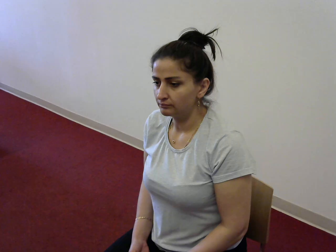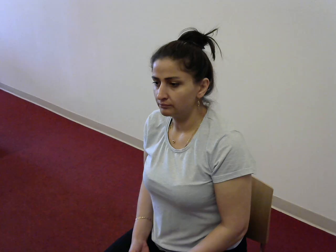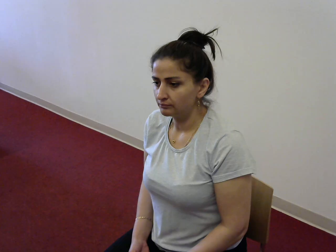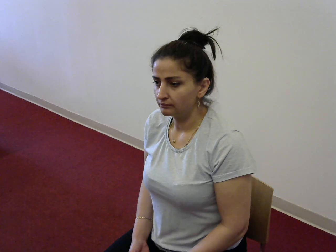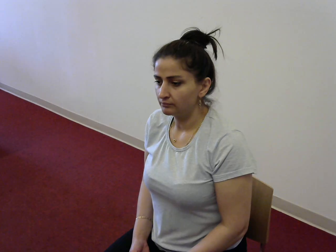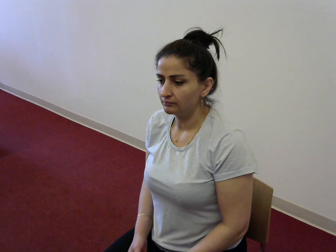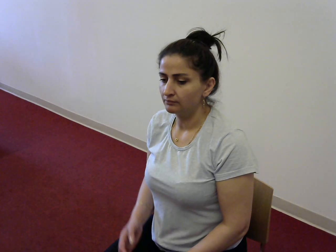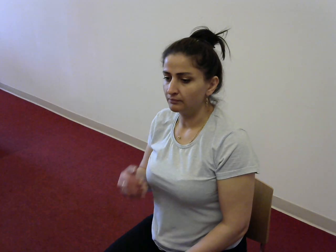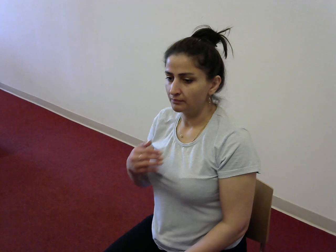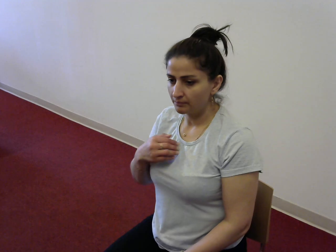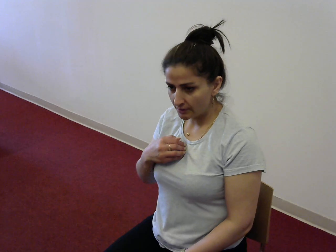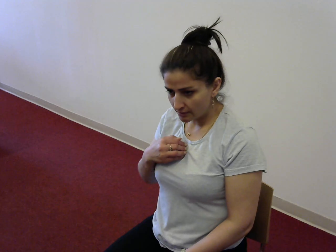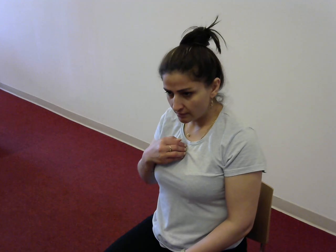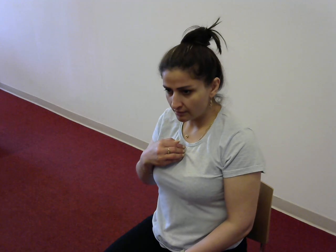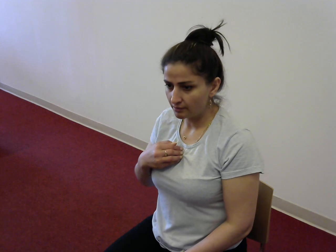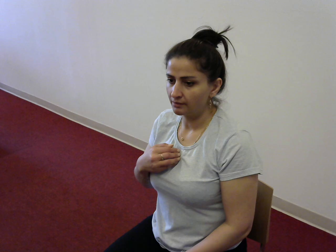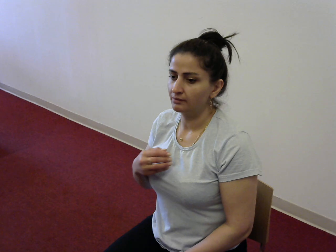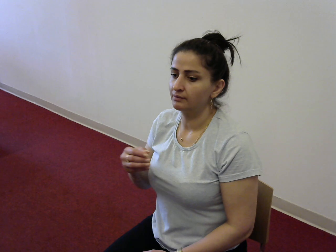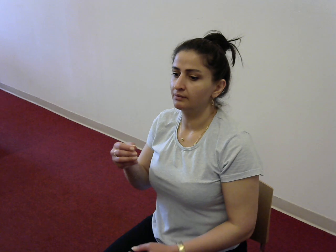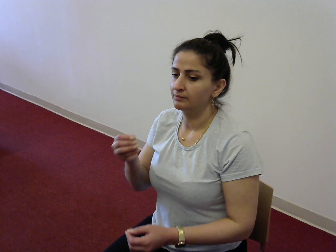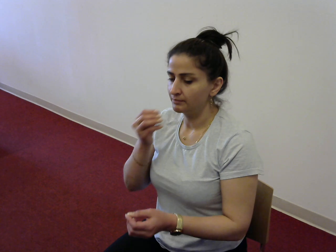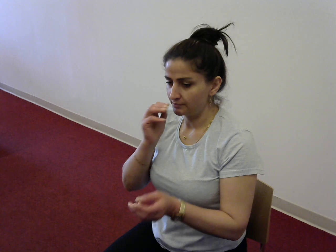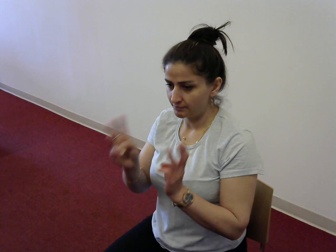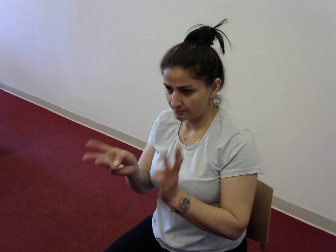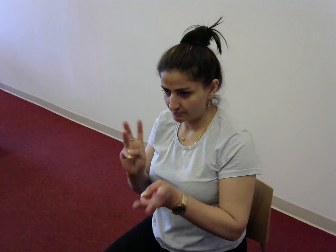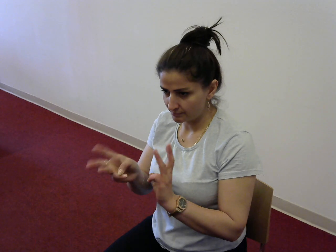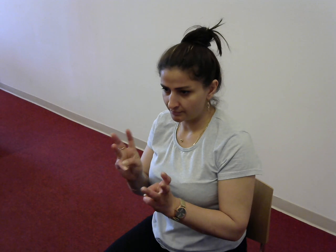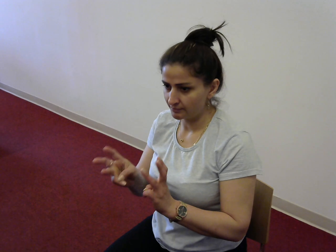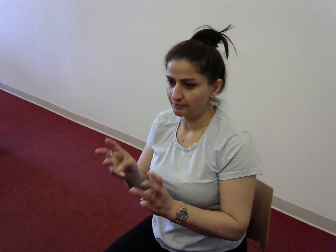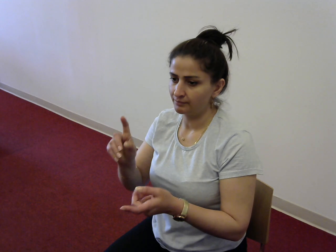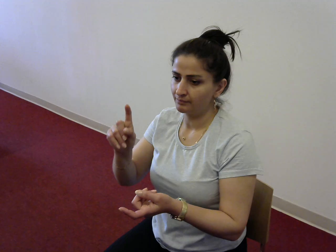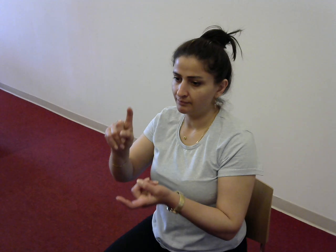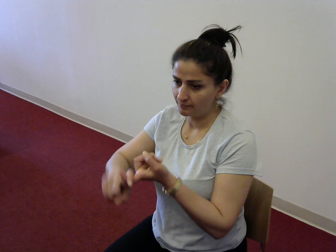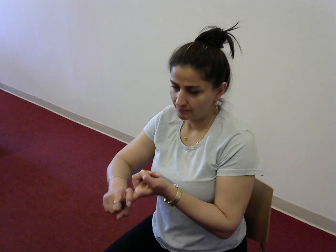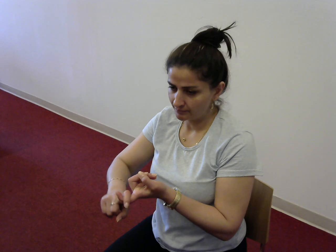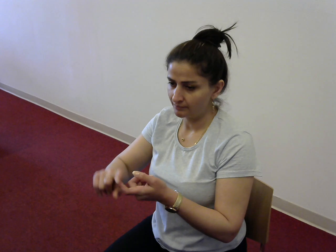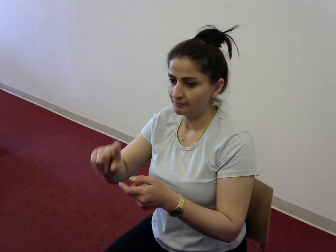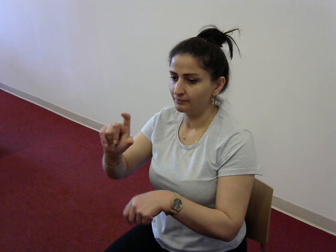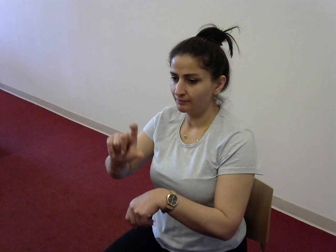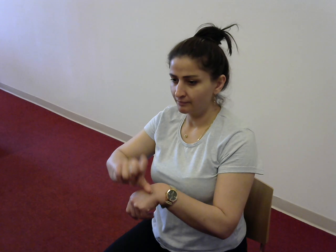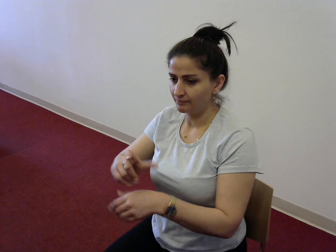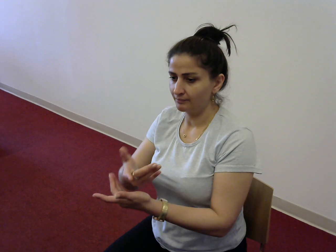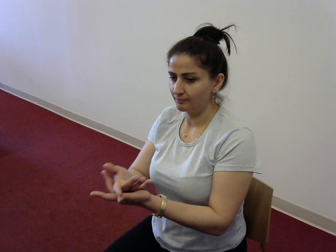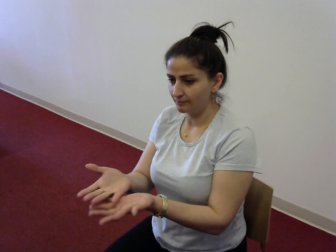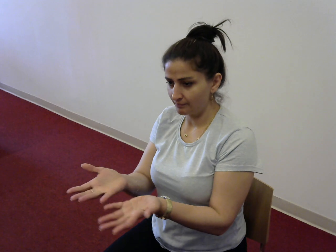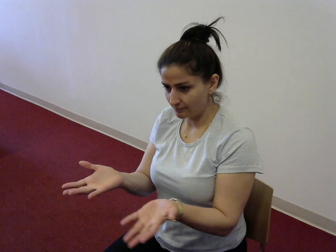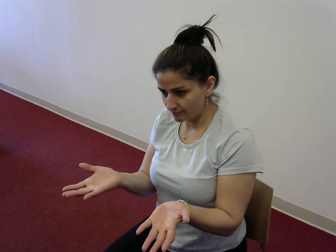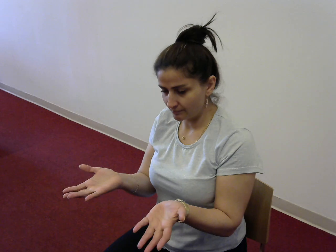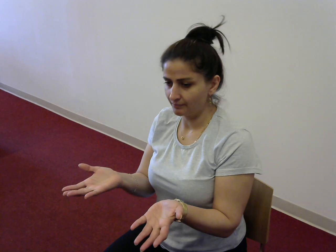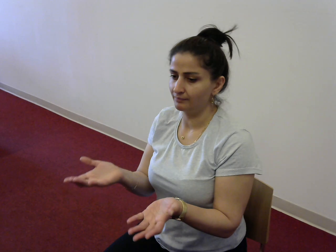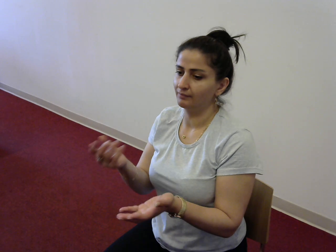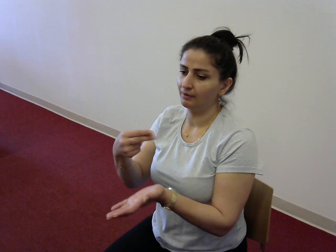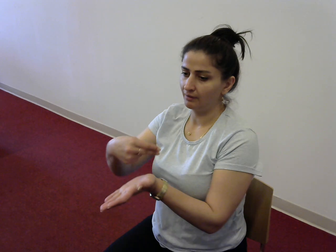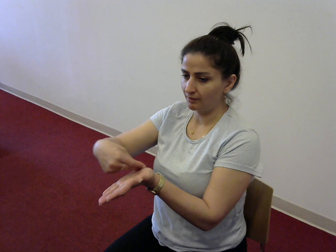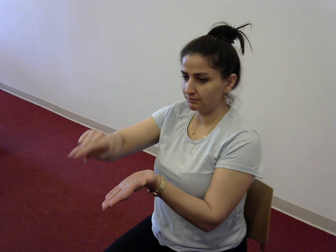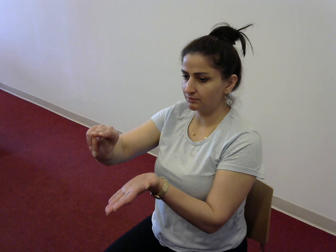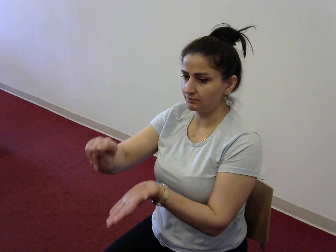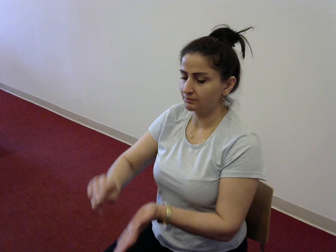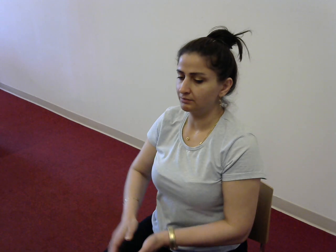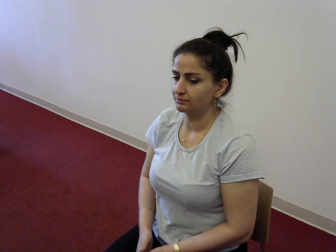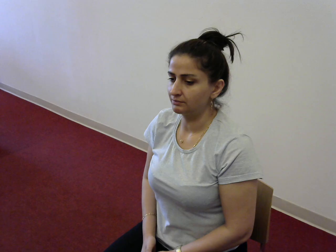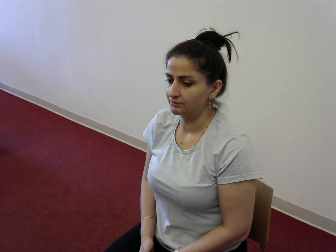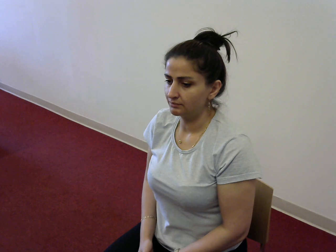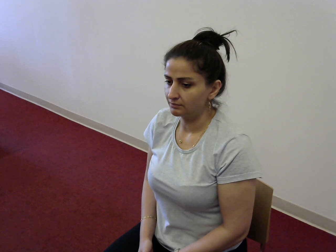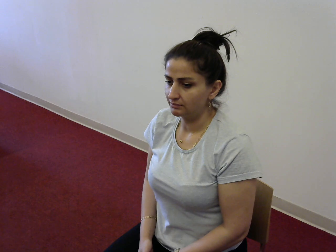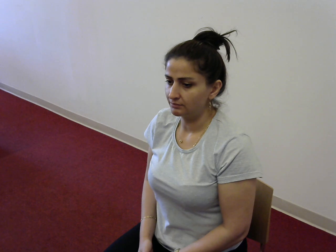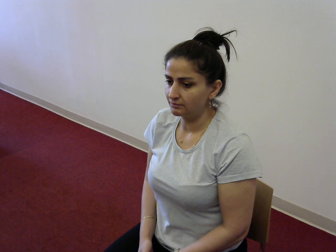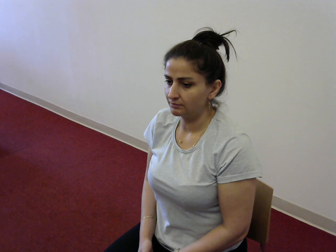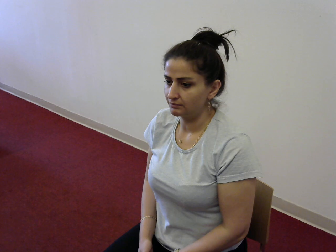Mən mətbəx üçün qab almalıyam